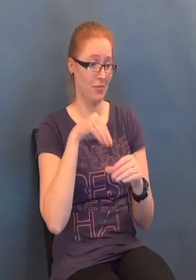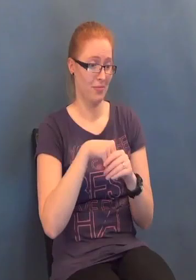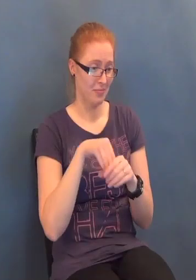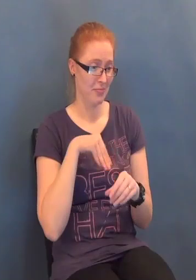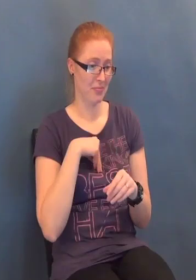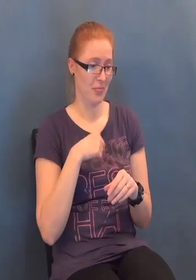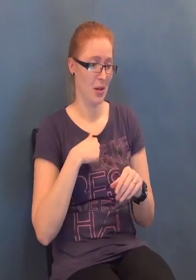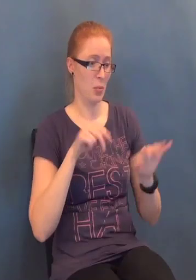Razem możemy uczestniczyć.